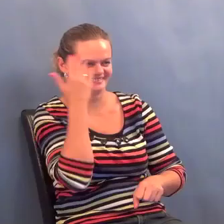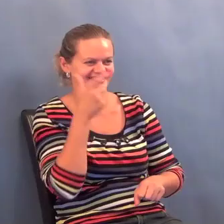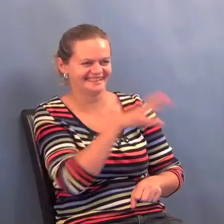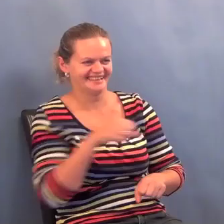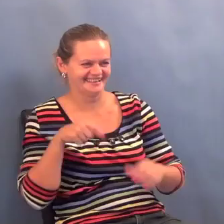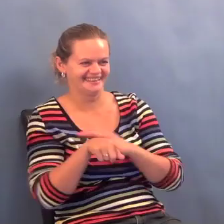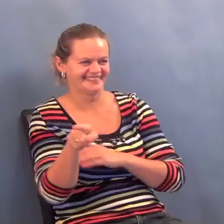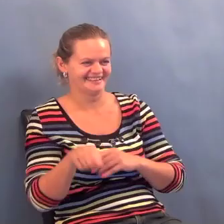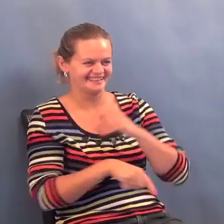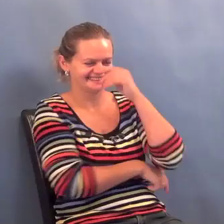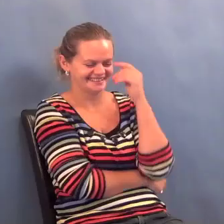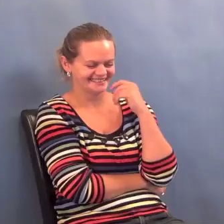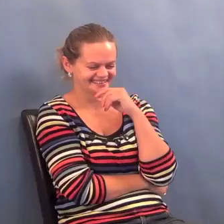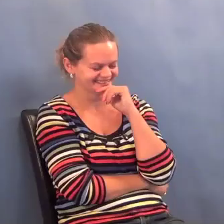Ukraść komuś. Gdy nie widzi, zabrać i uciekać.